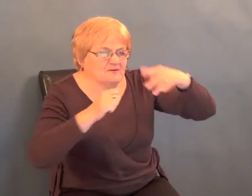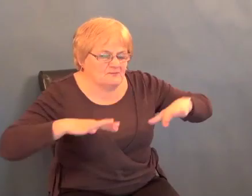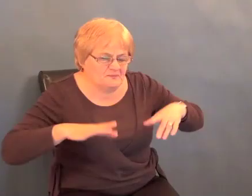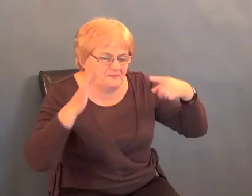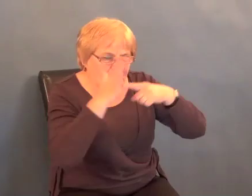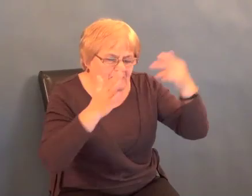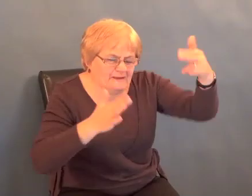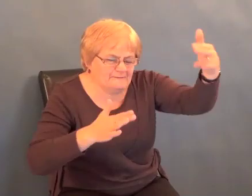W niedzielę.